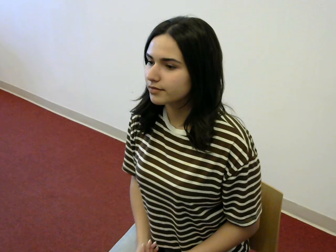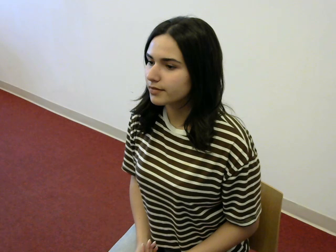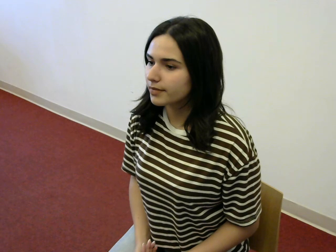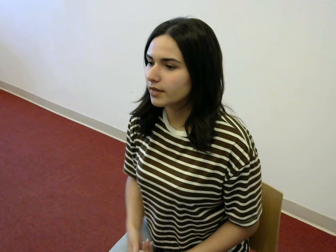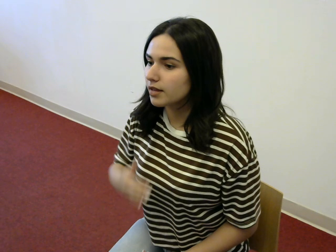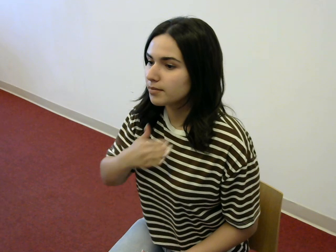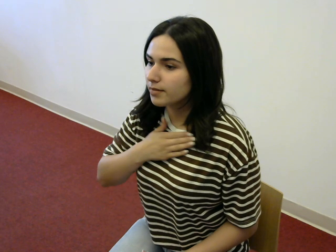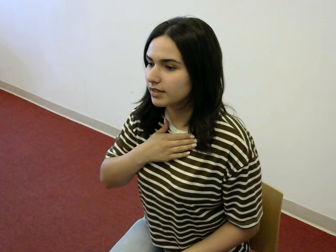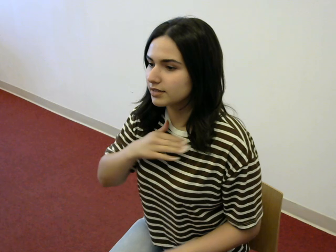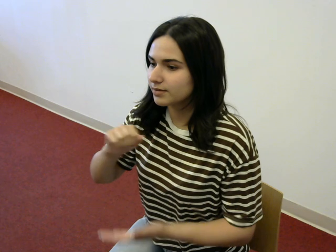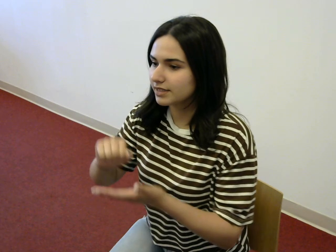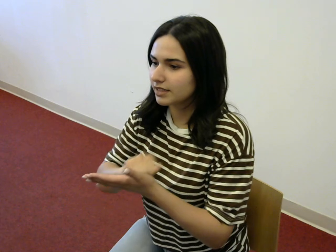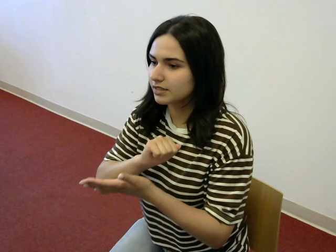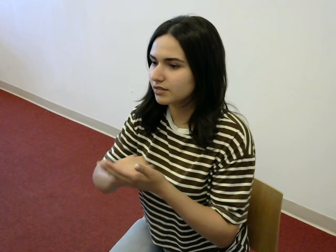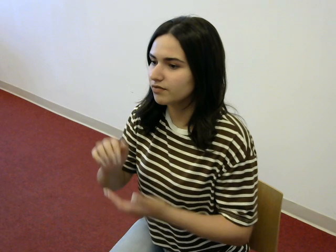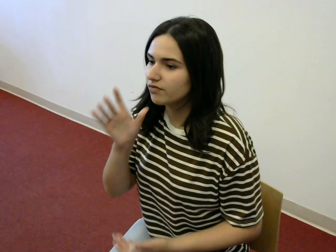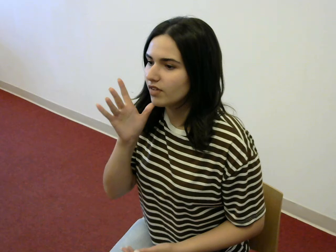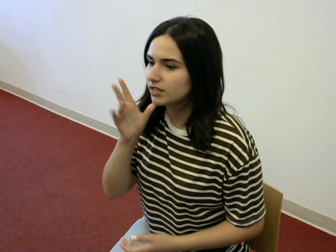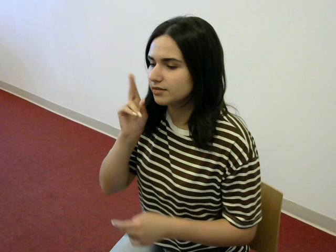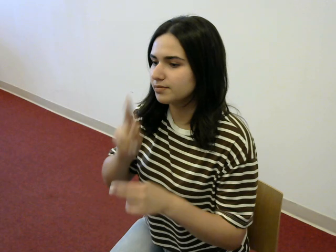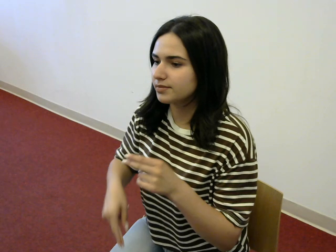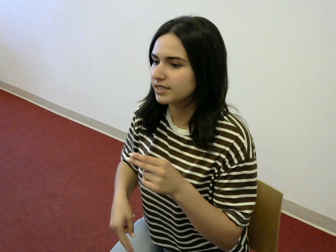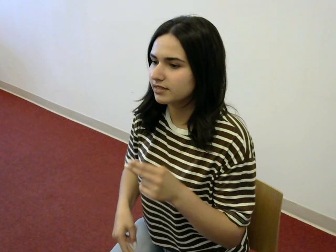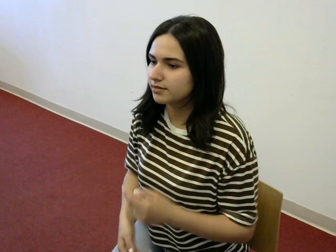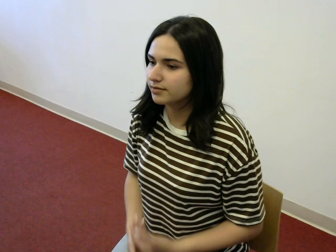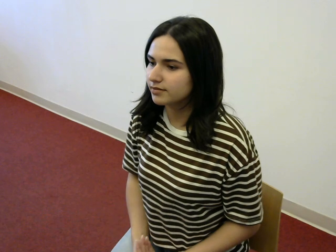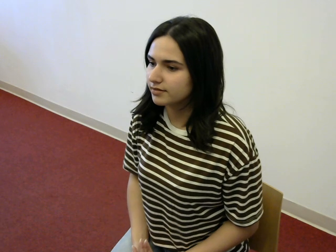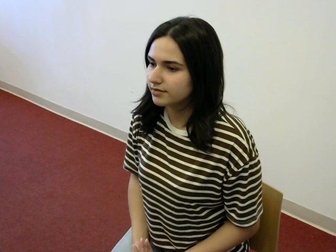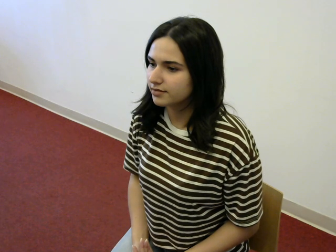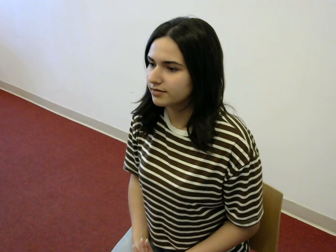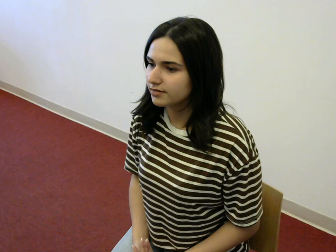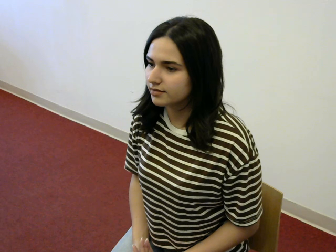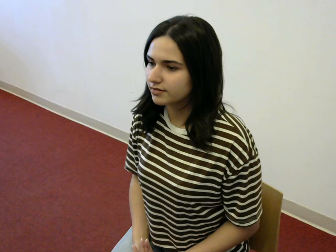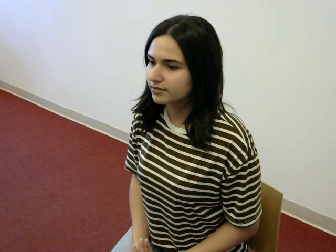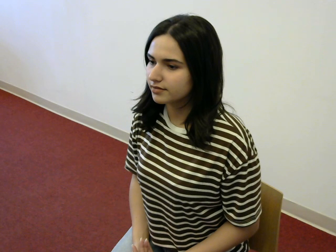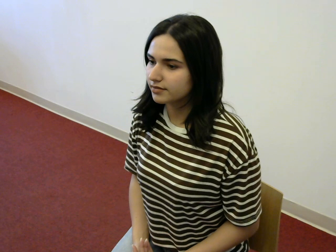Mənim sənədimin vaxtı bitib